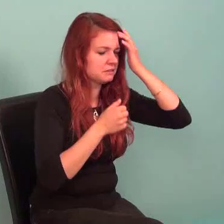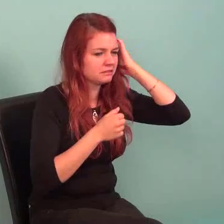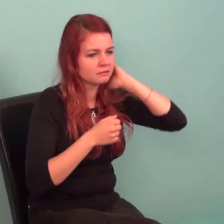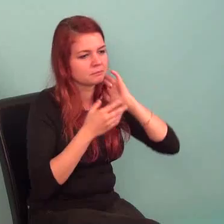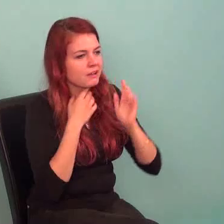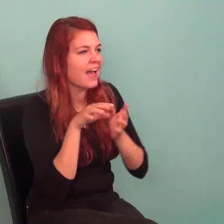Pies szczeka.